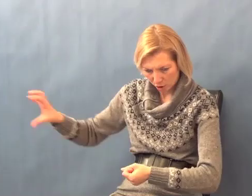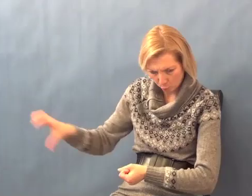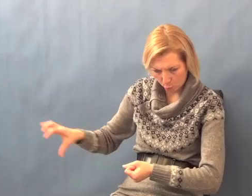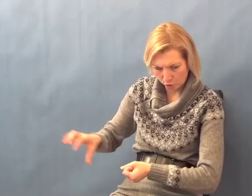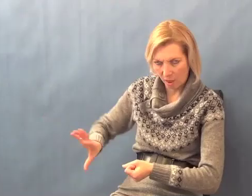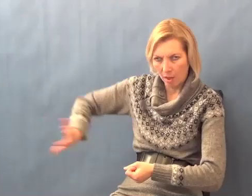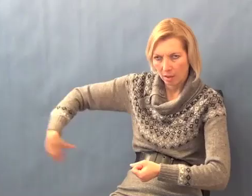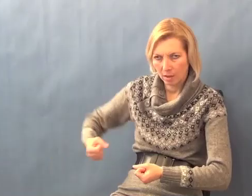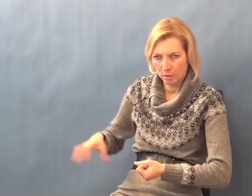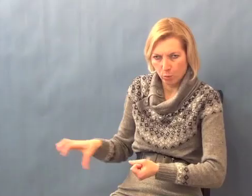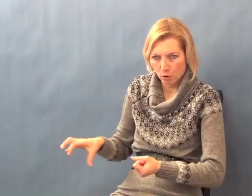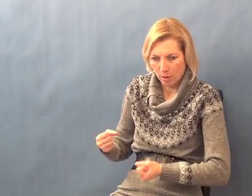Złodziej, kradzież?